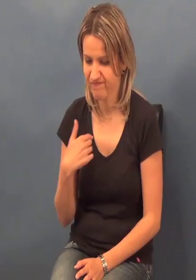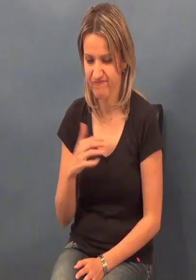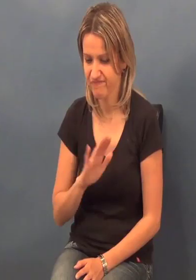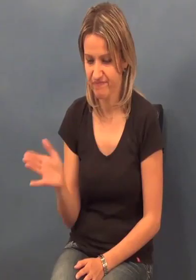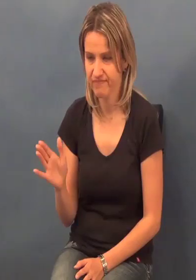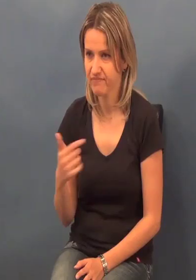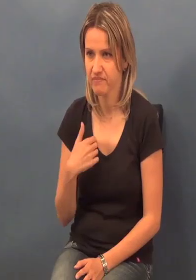Nie pasuje mi.